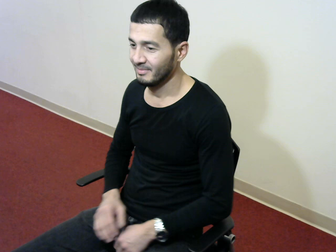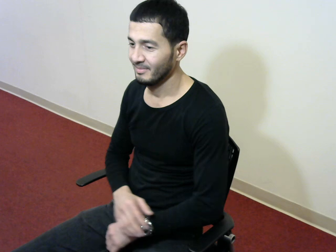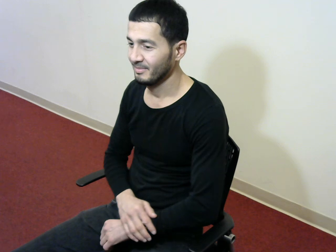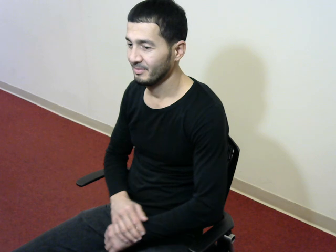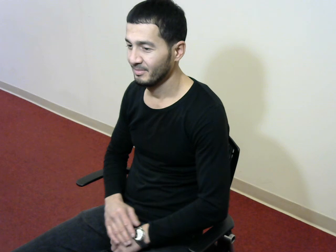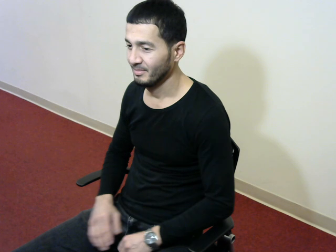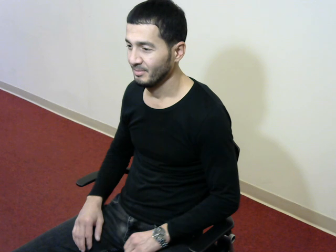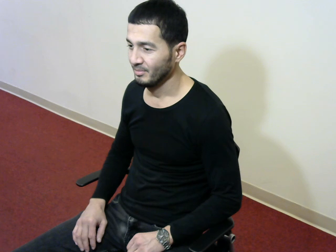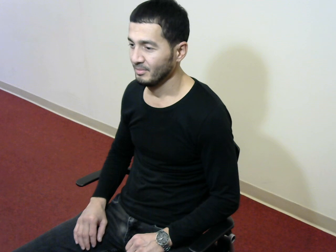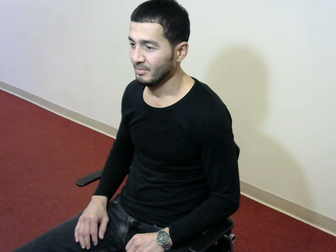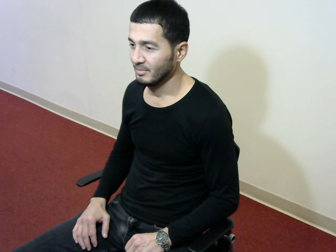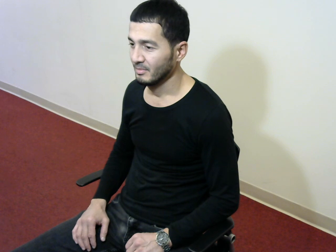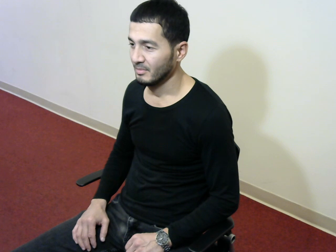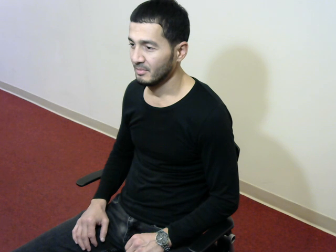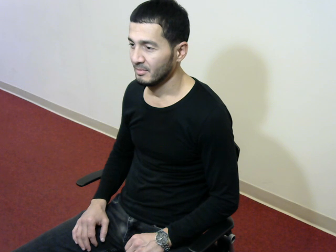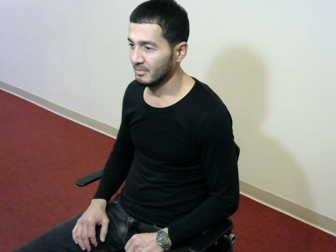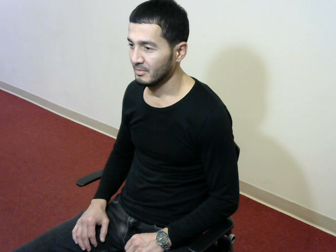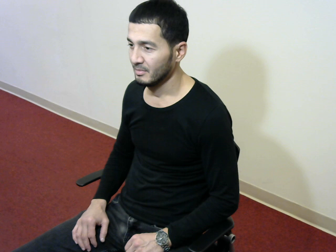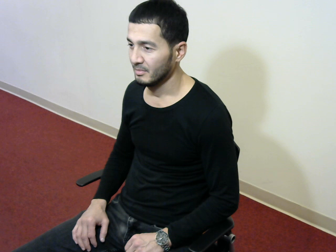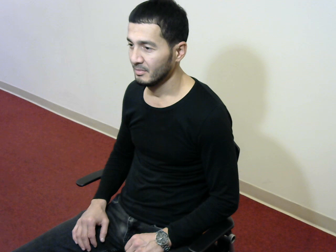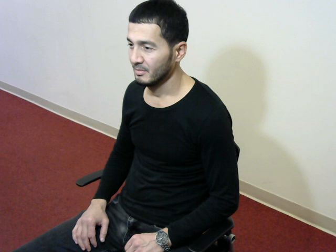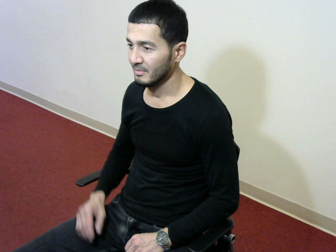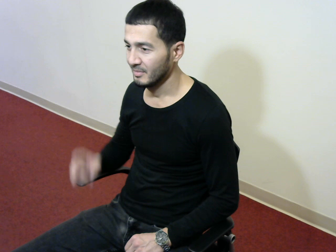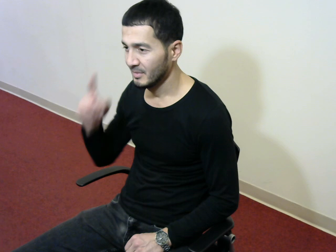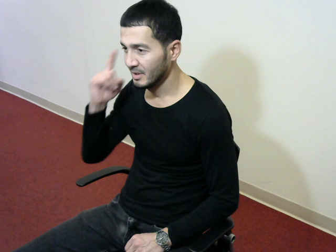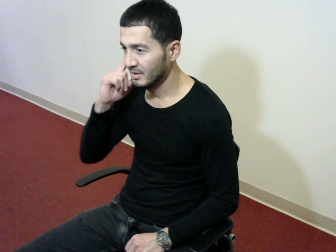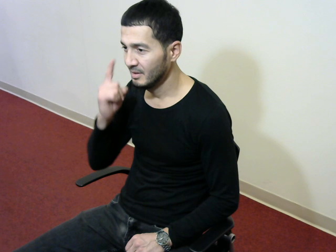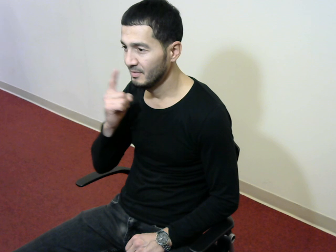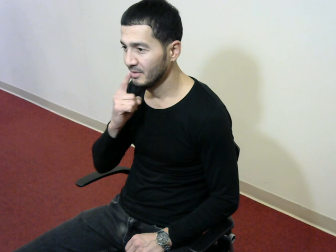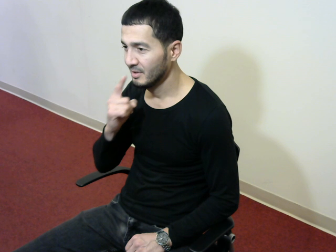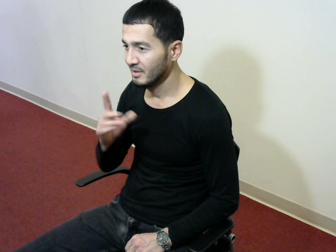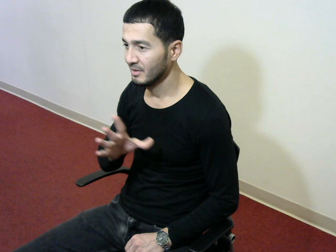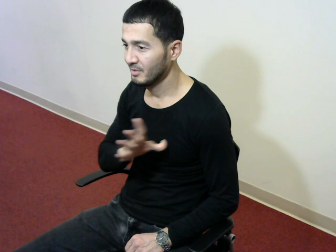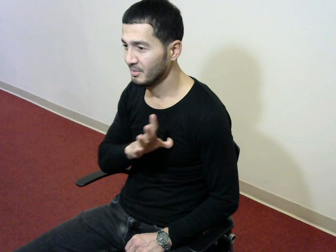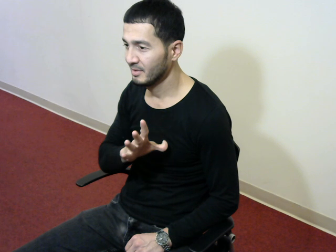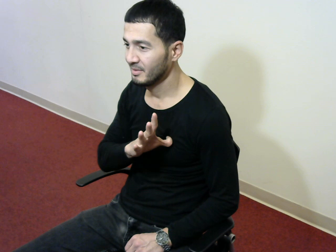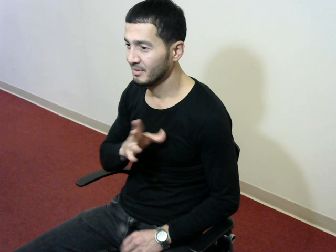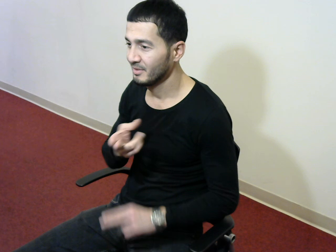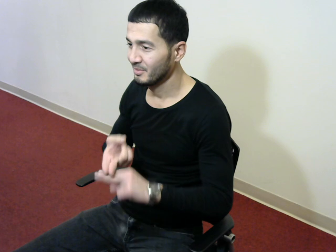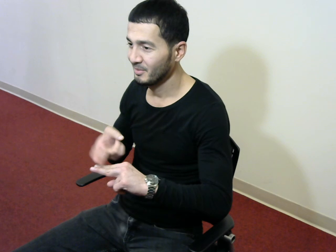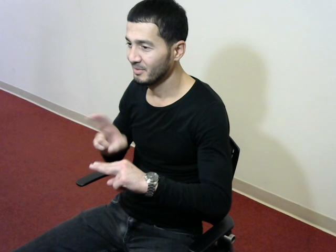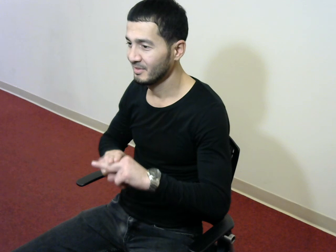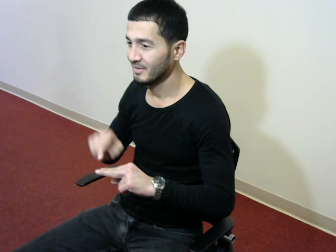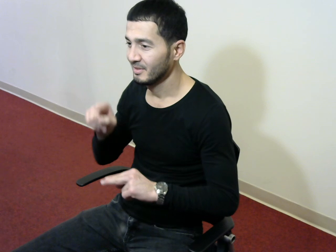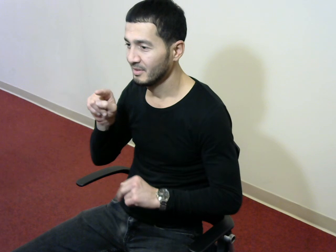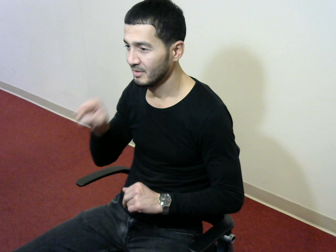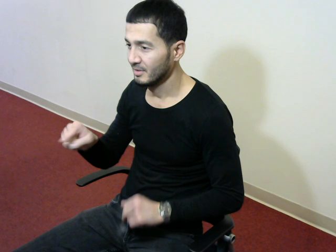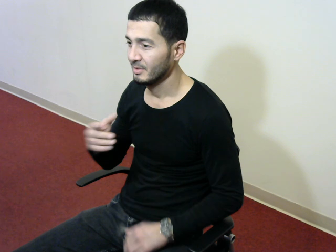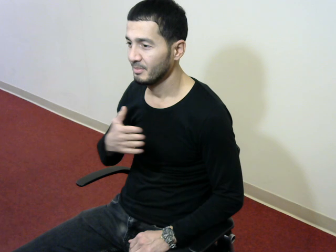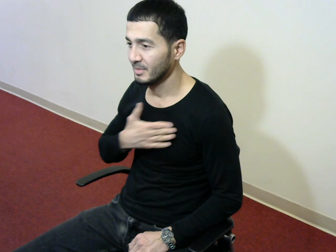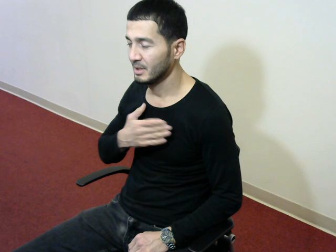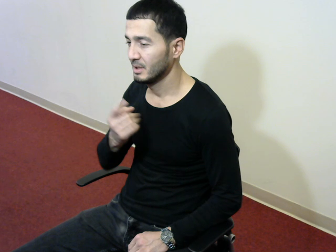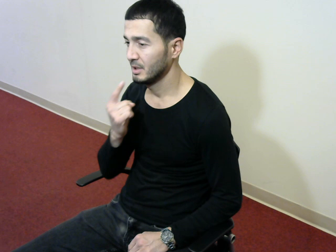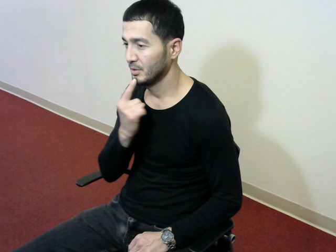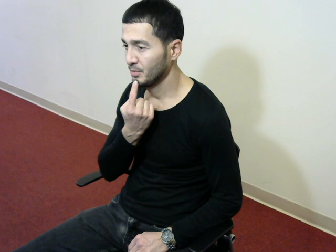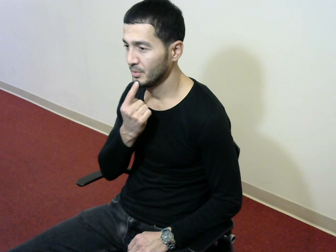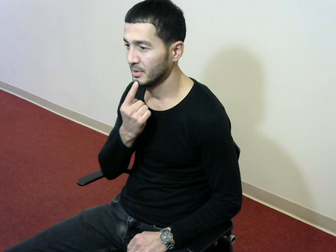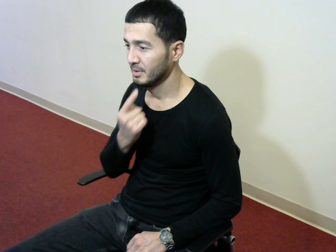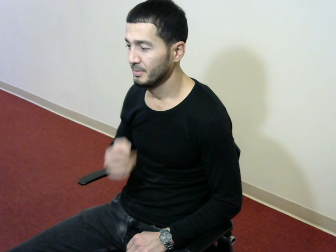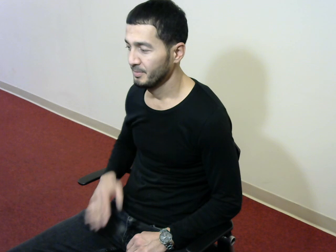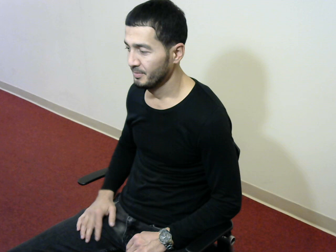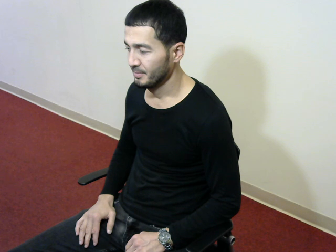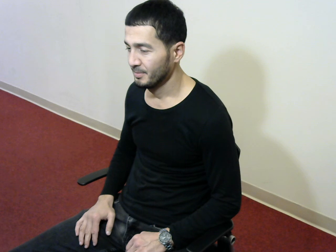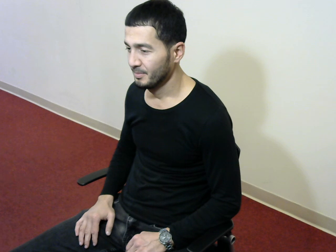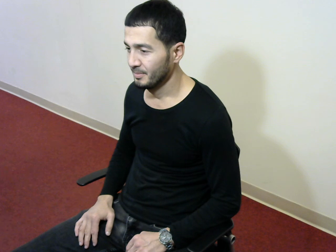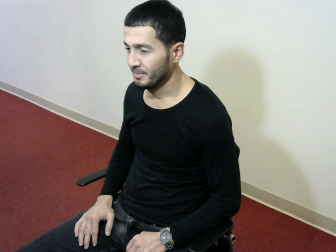Eşitmə məhdudiyyəti olduğuna görə bu mənə çətindir